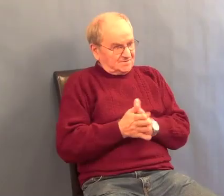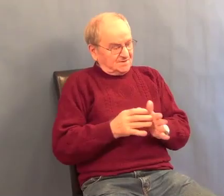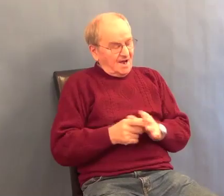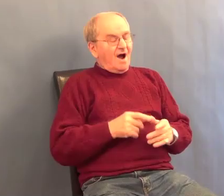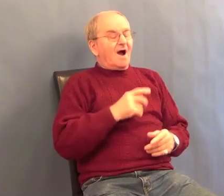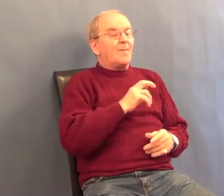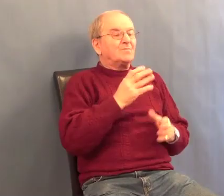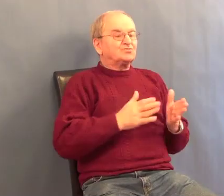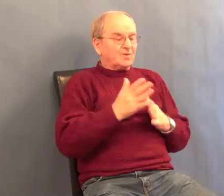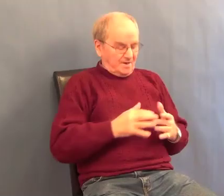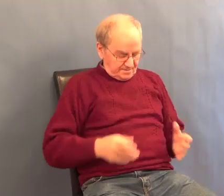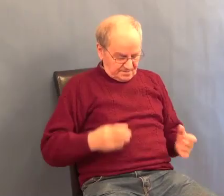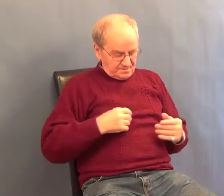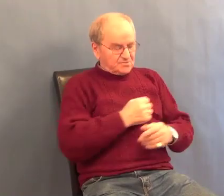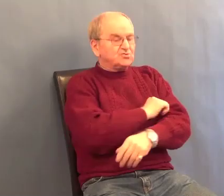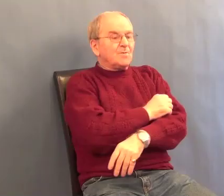A Charlie Chaplin przygotowywał się, założył na plecy nosidło z szybami.